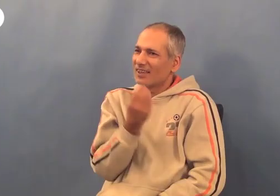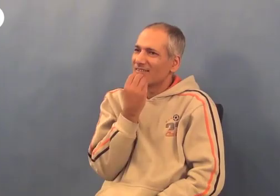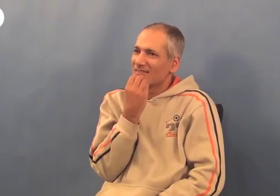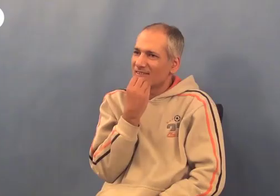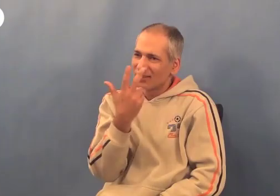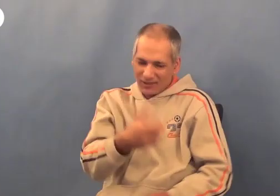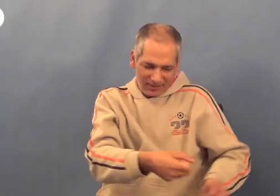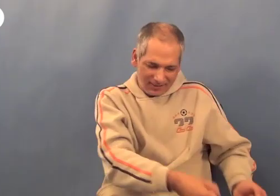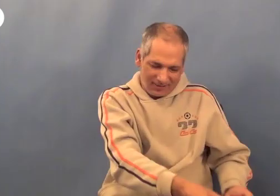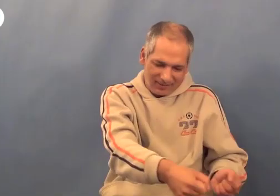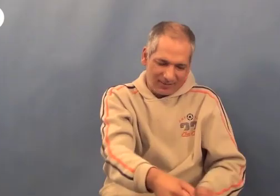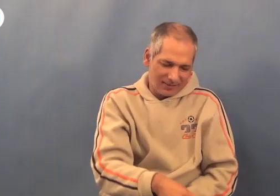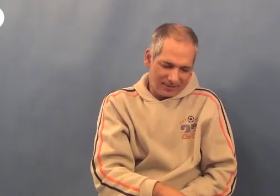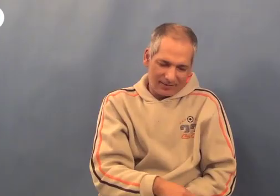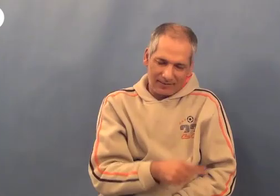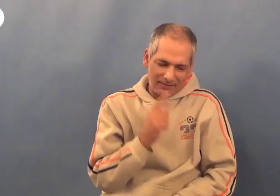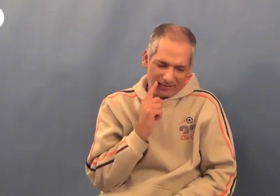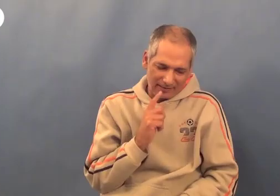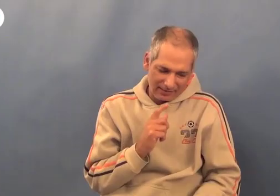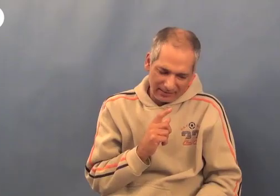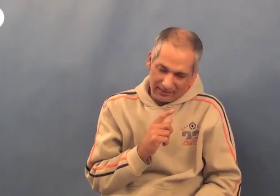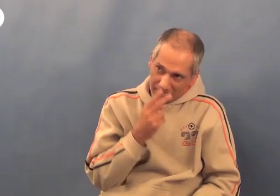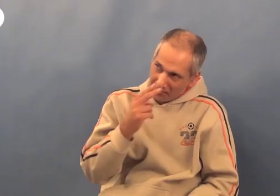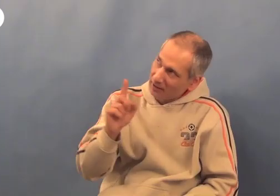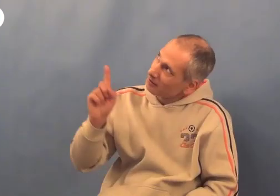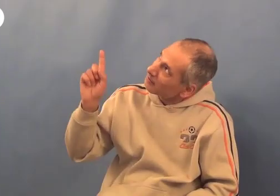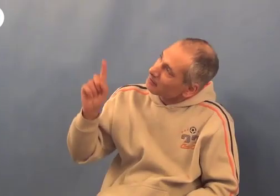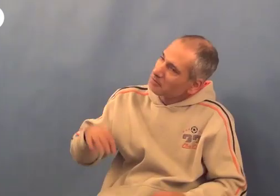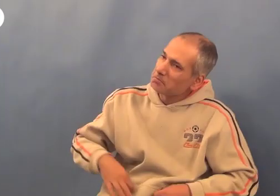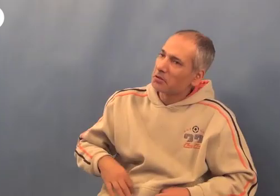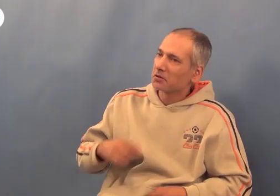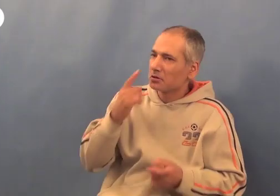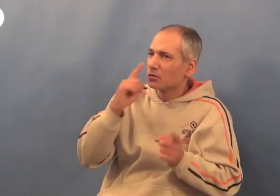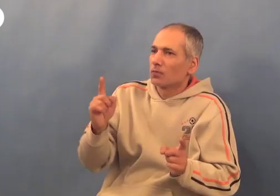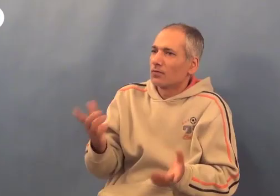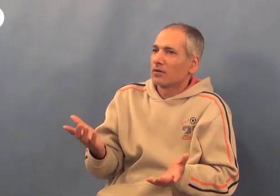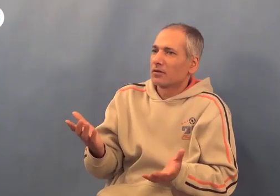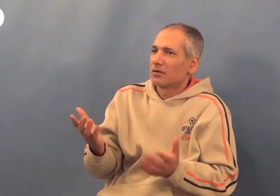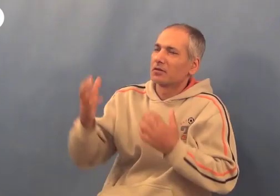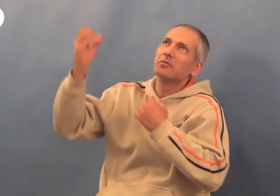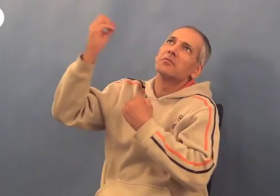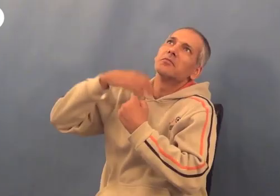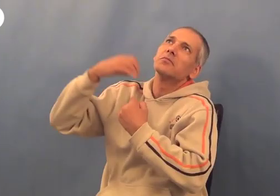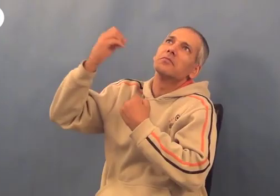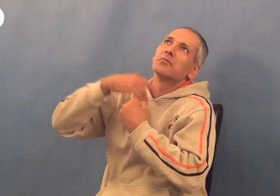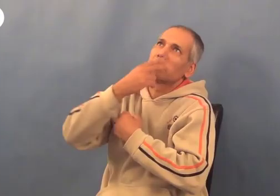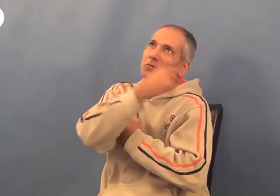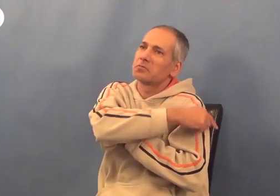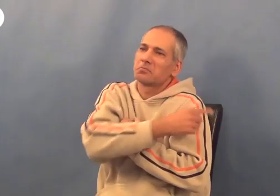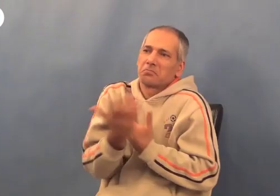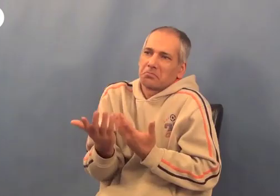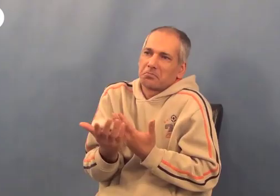Są trzy pojemniki, chłopak spogląda w górę, widzi że pan nie zauważył go, ciągle zrywa i nie patrzy w dół.